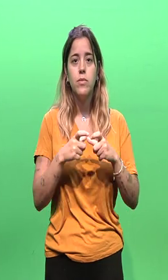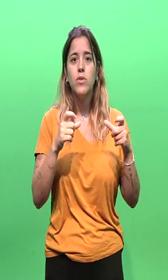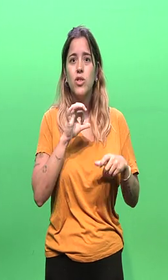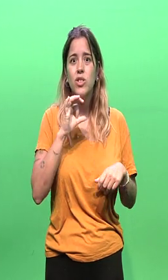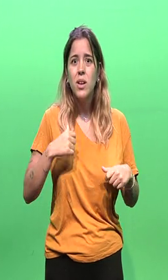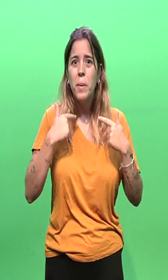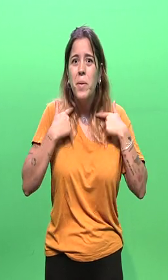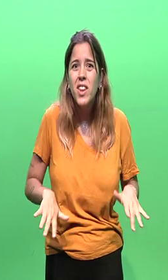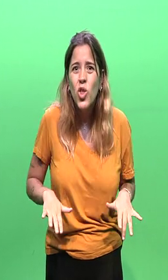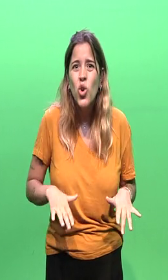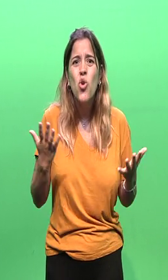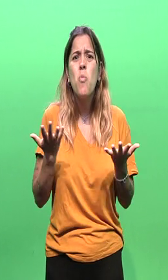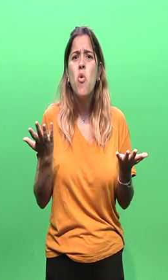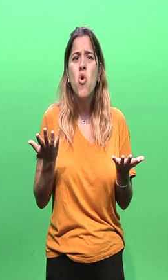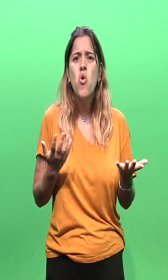He perdut la targeta sanitària, què faig?